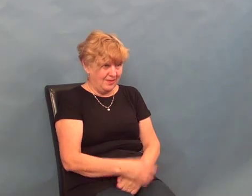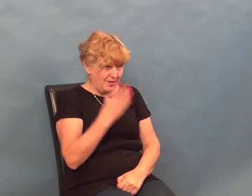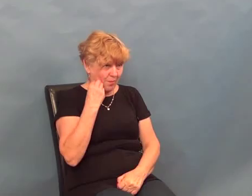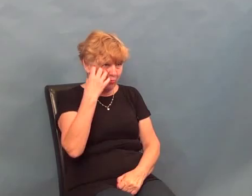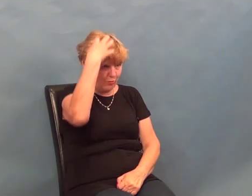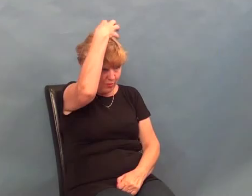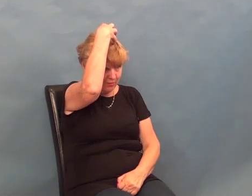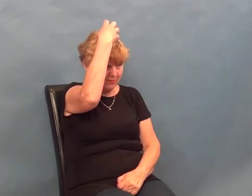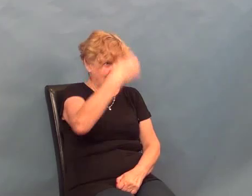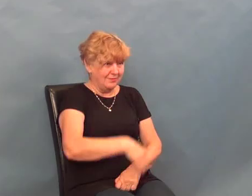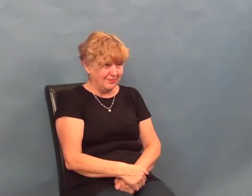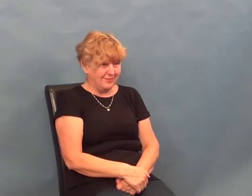Jabłko na głowie.